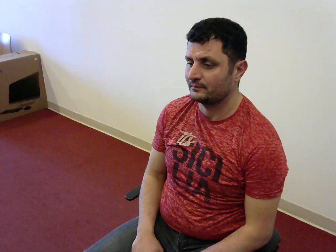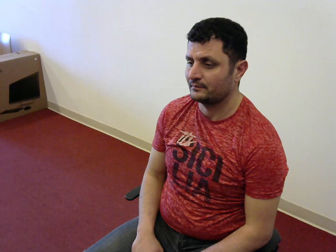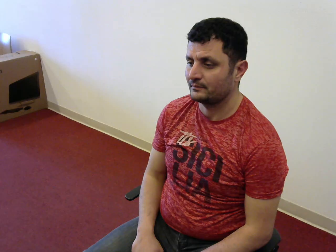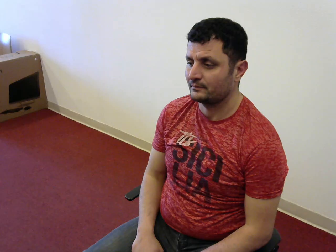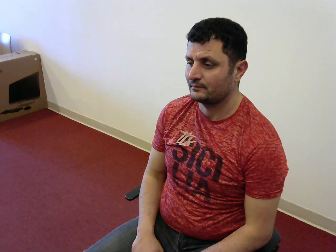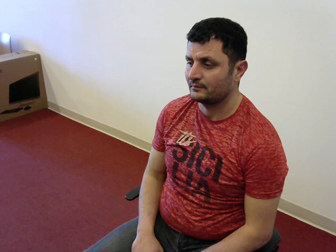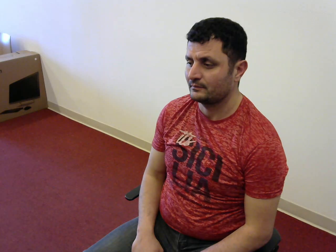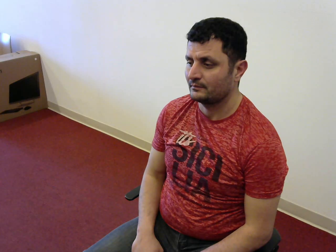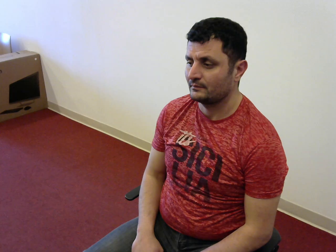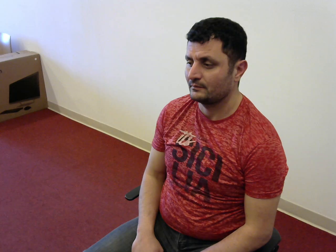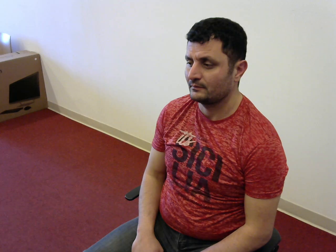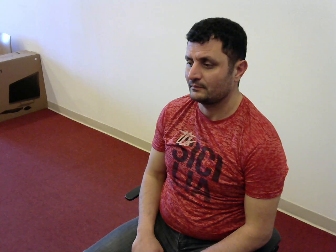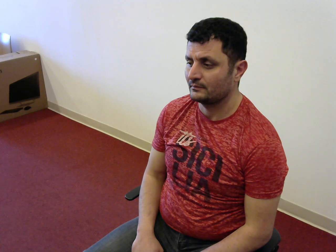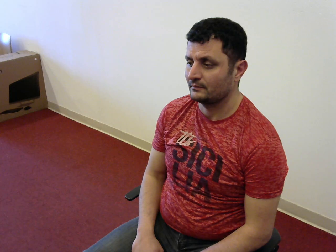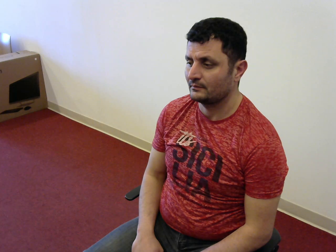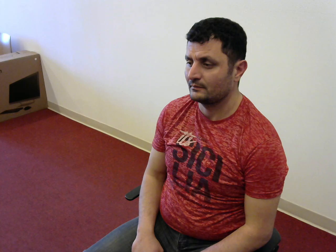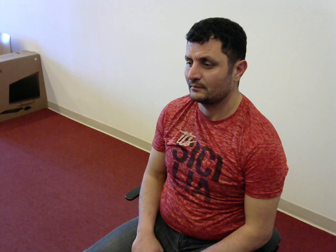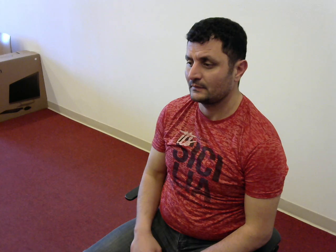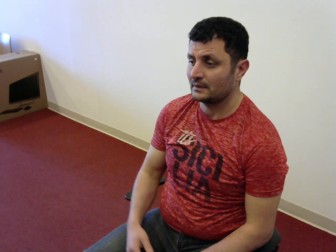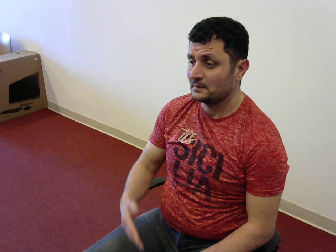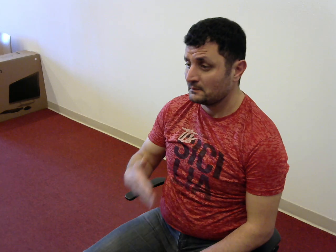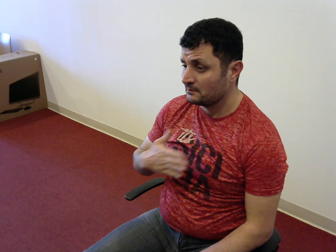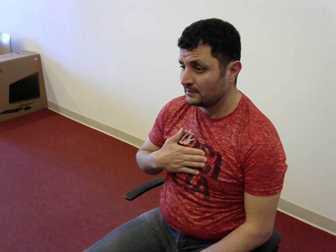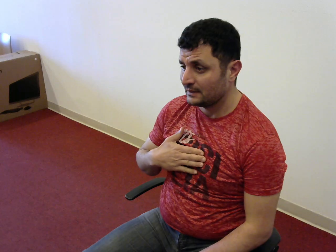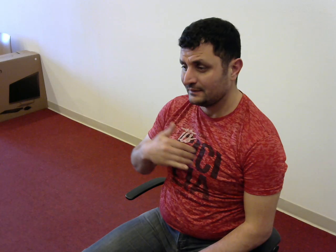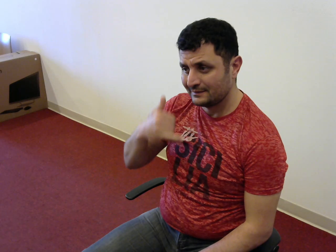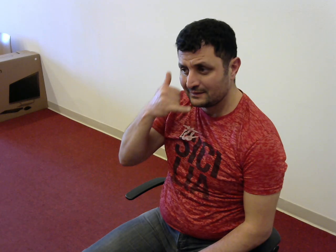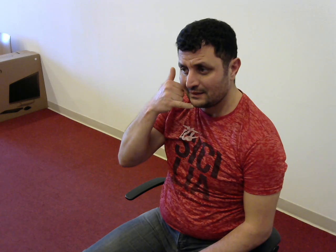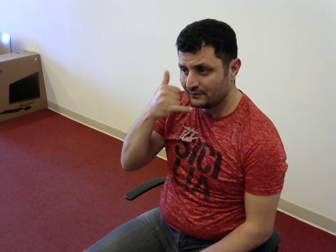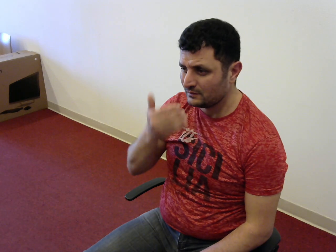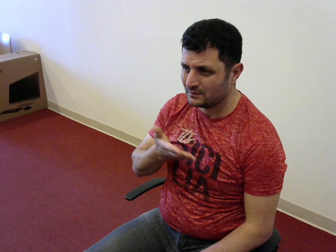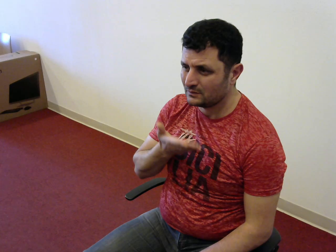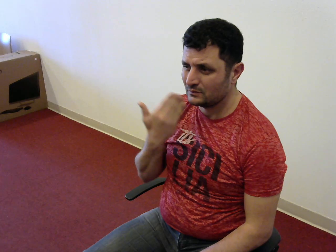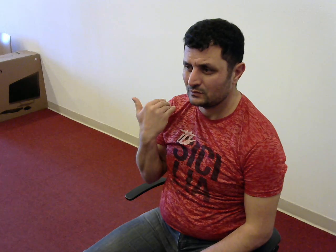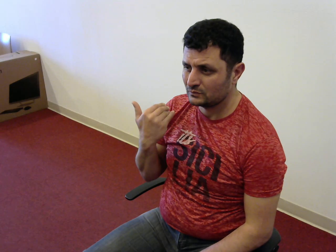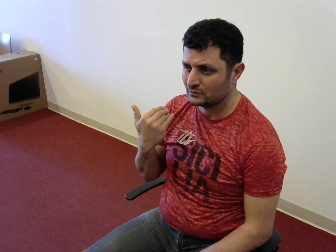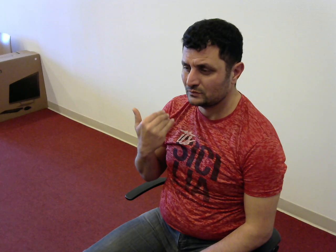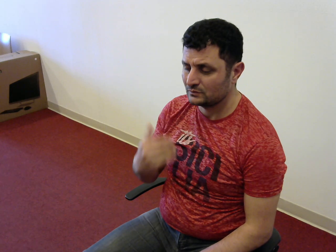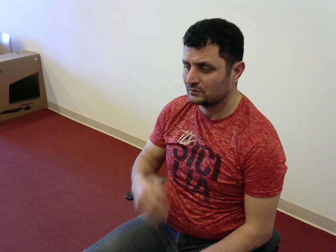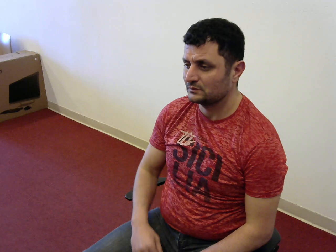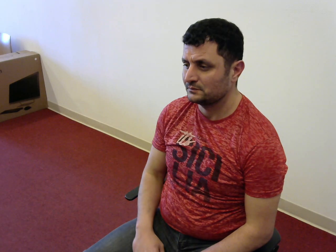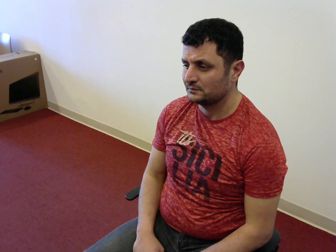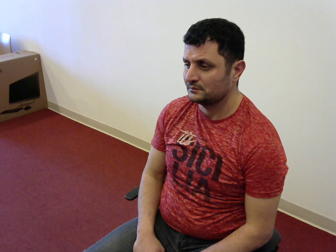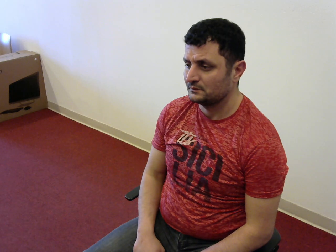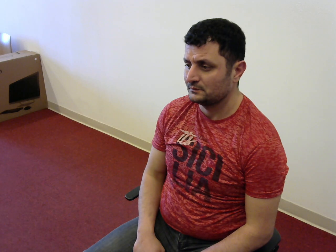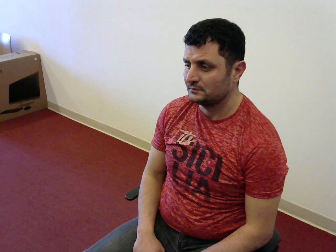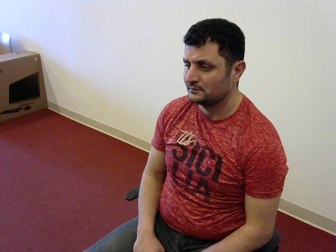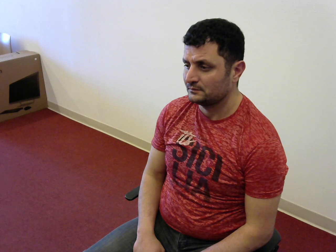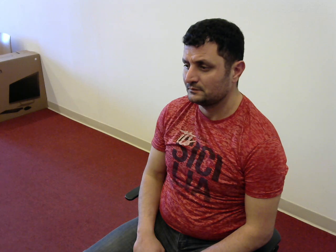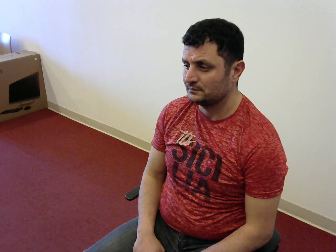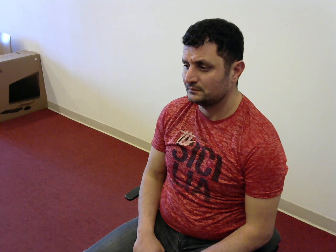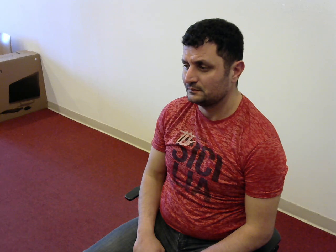Mənim telefonum yoxdur